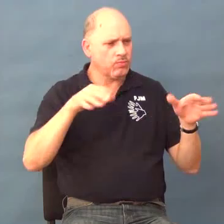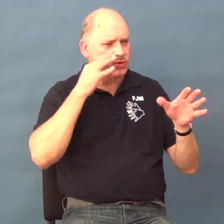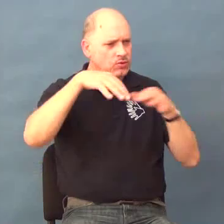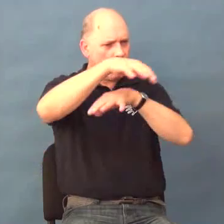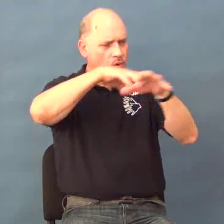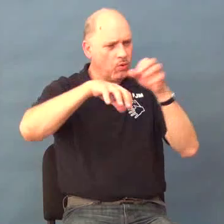Pszczoły latają wokół niego.